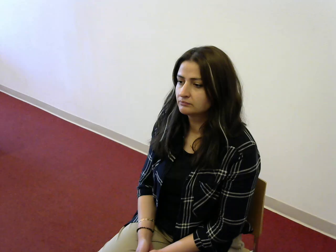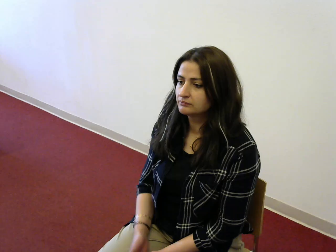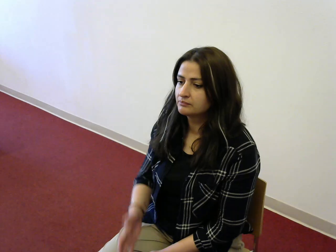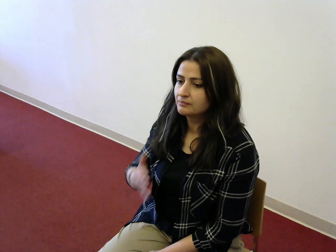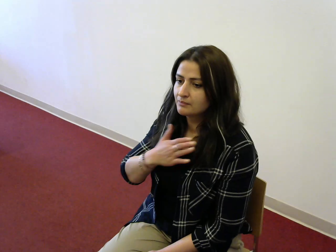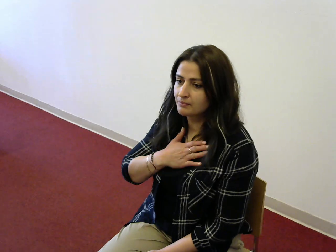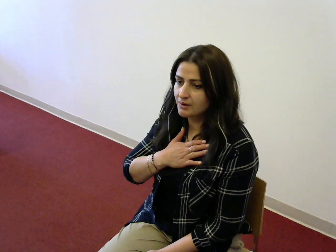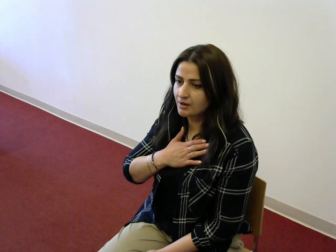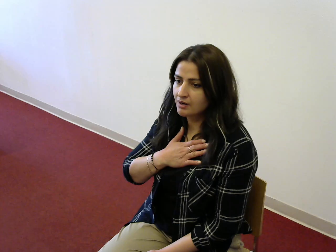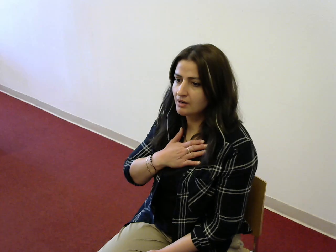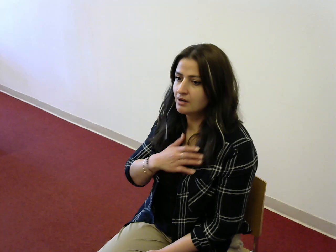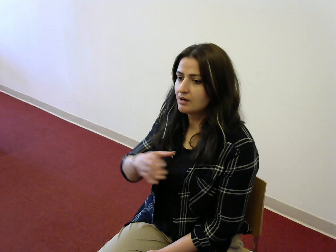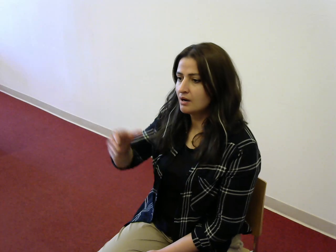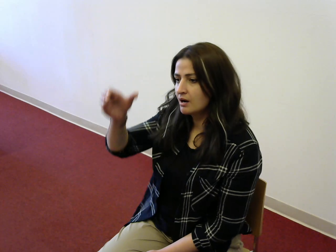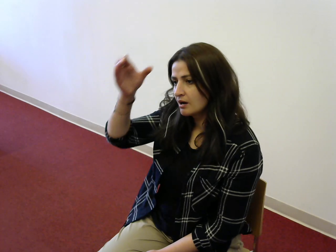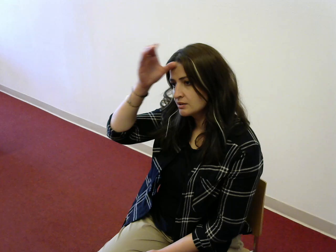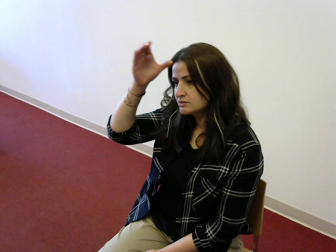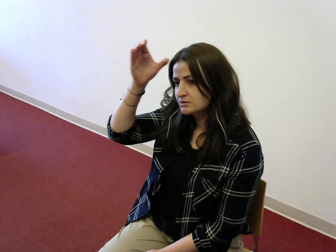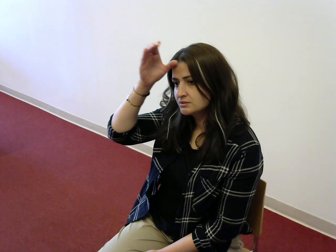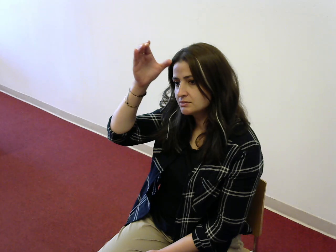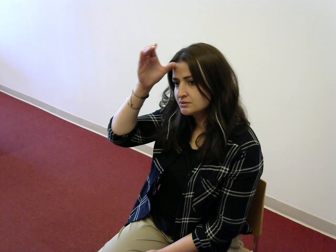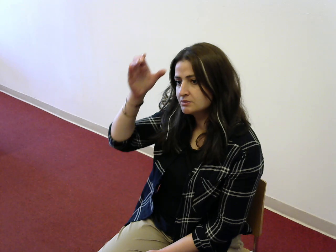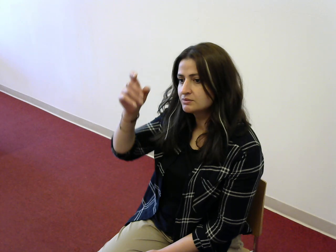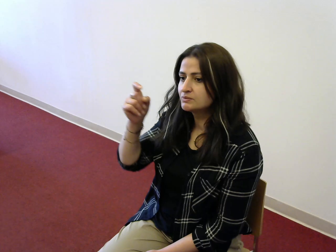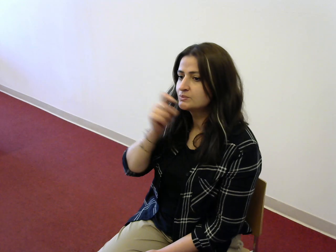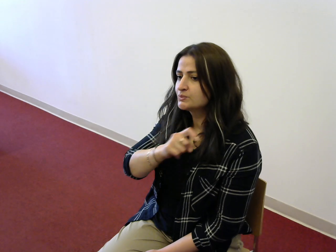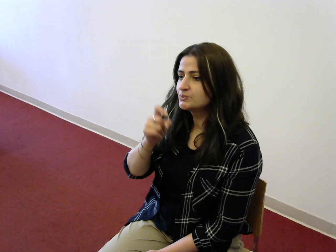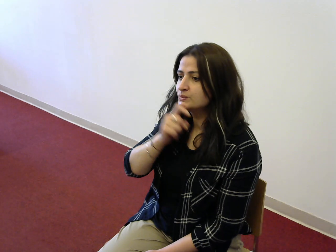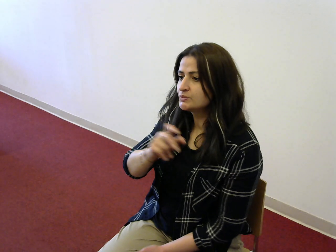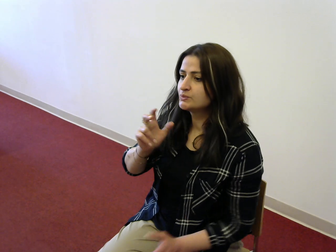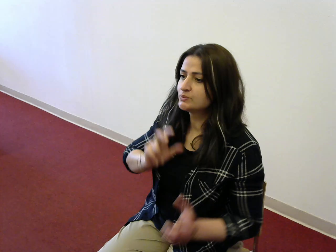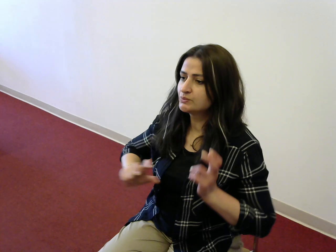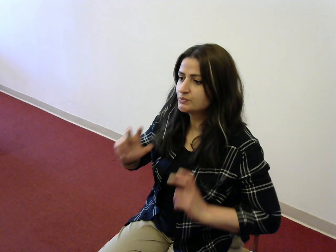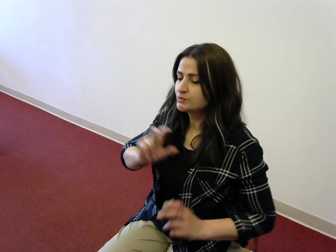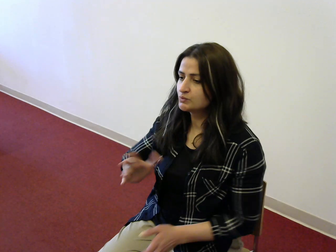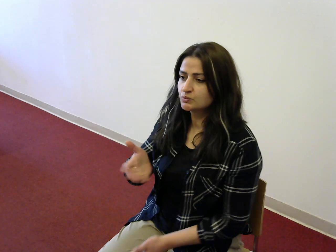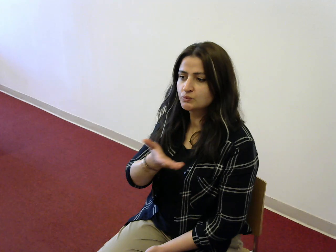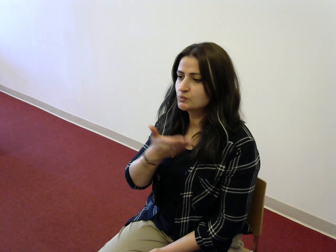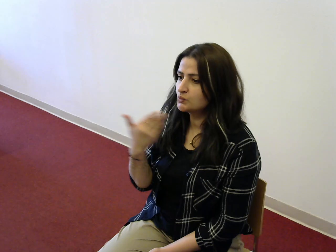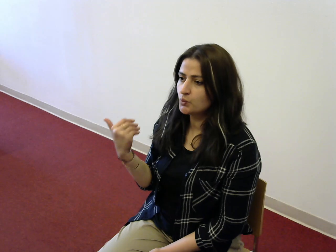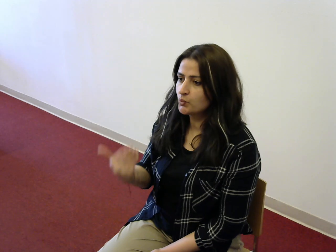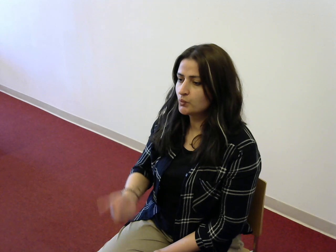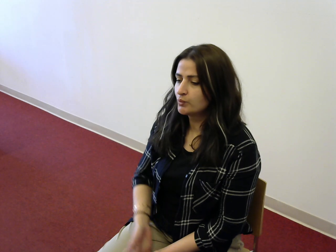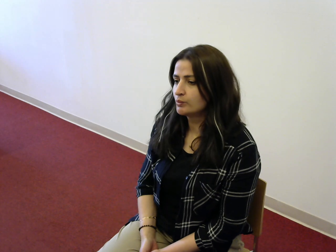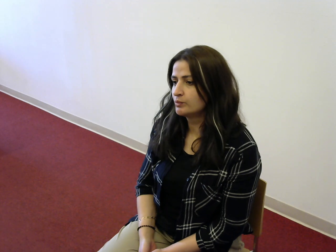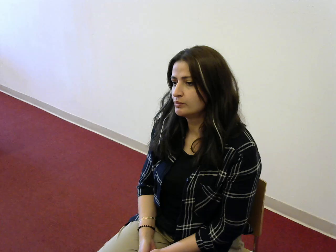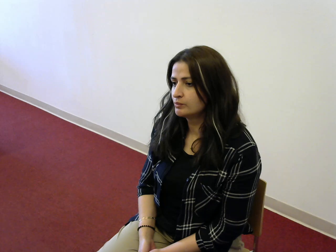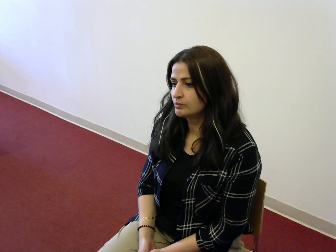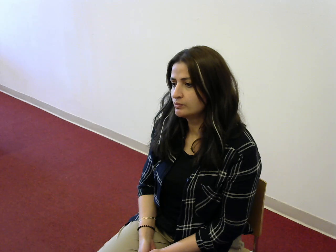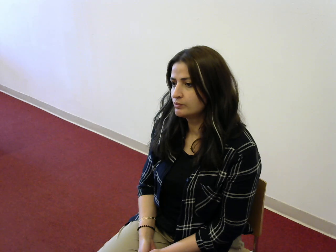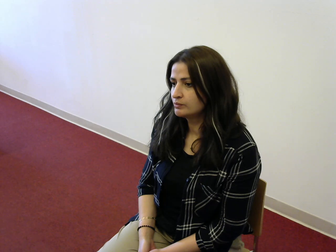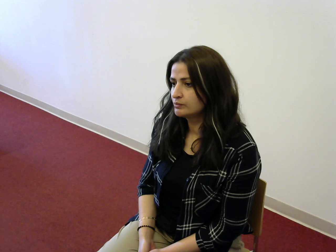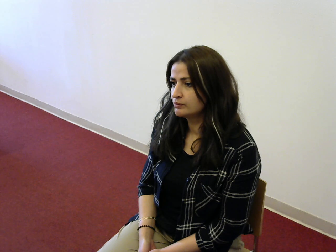Mənim ali təhsilim yoxdur